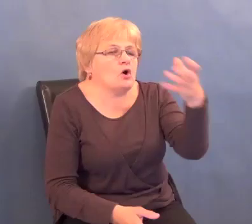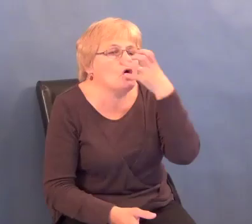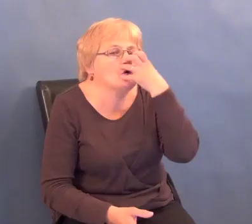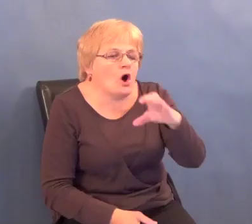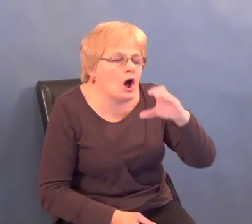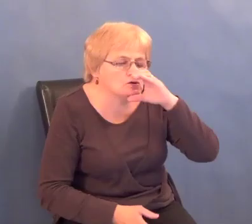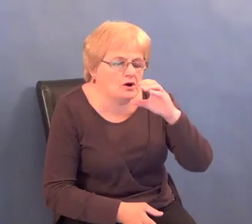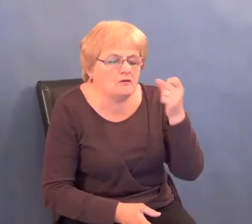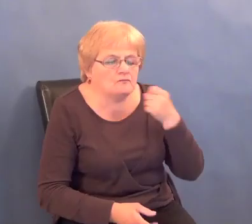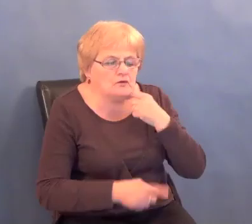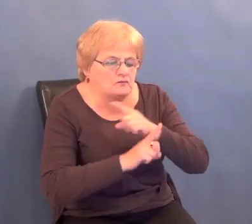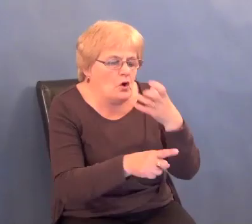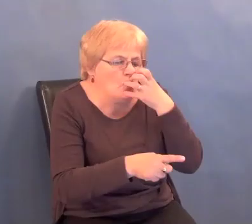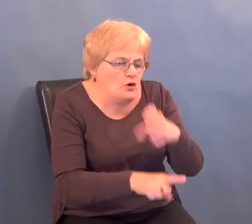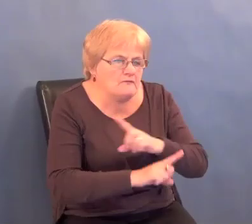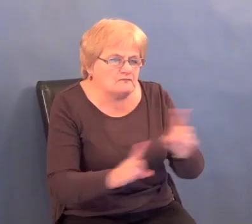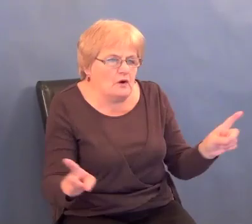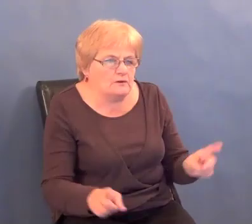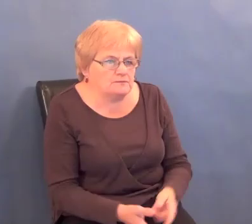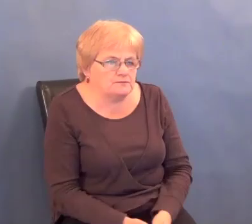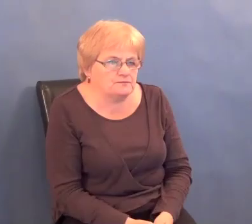Nie wolno jeść czegoś gorącego razem z wódką.